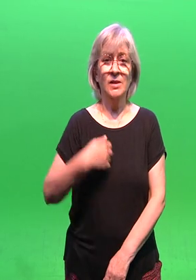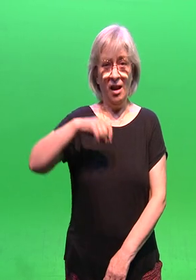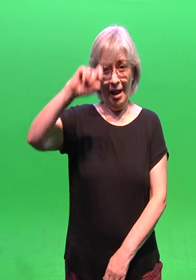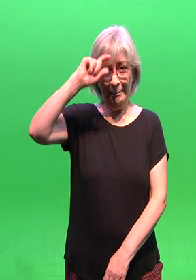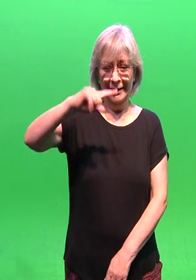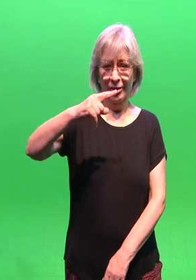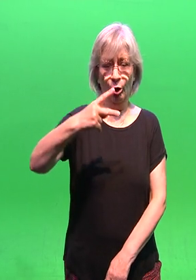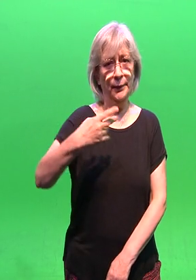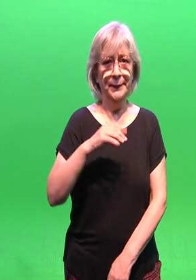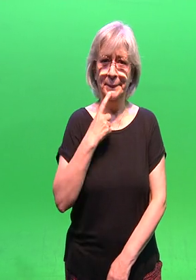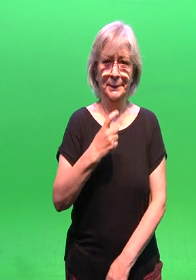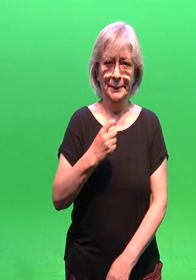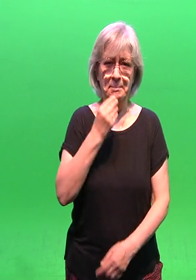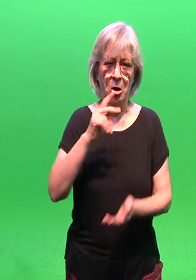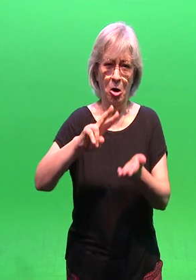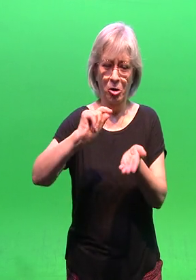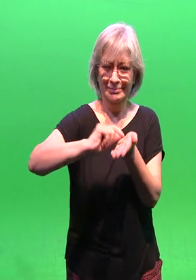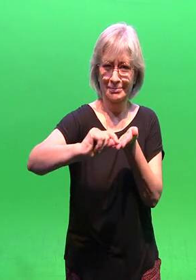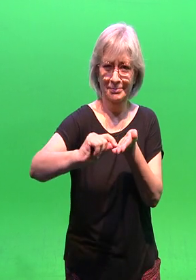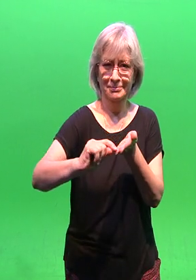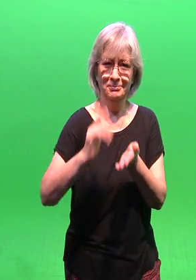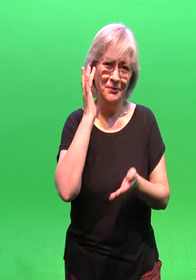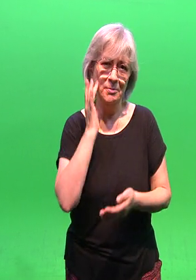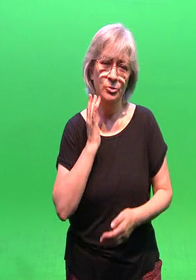Els meus cognoms són complicats, els puc escriure, si us plau?